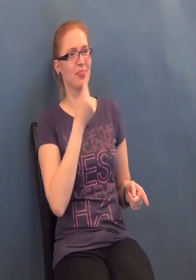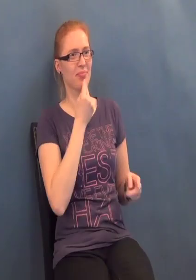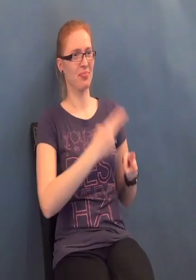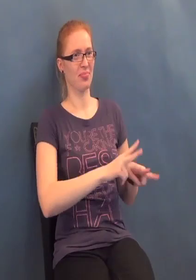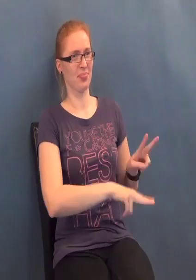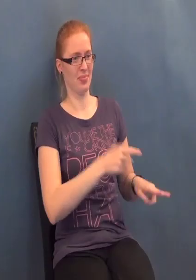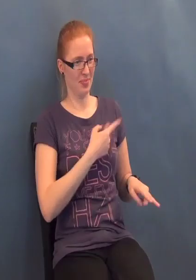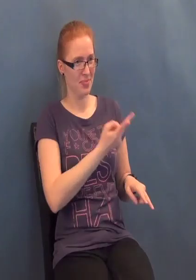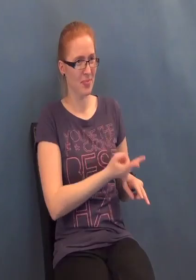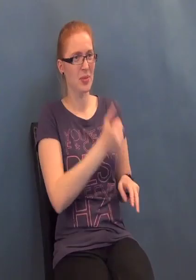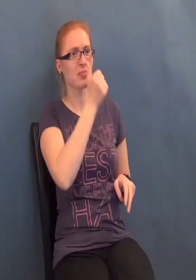Są resztki jedzenia, a ja mam leżeć.